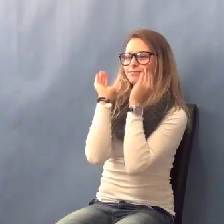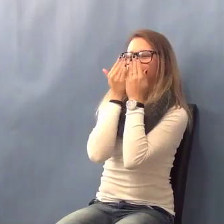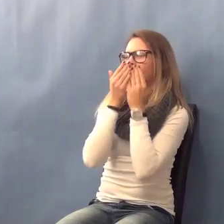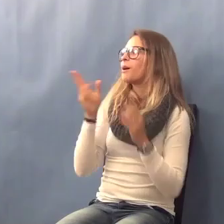Drzwiczki się zamknęły.